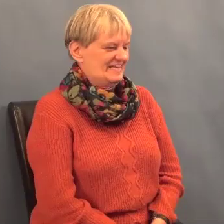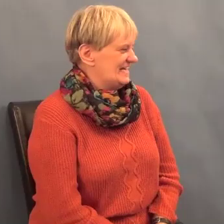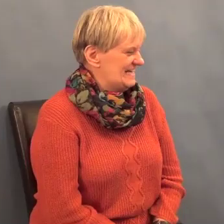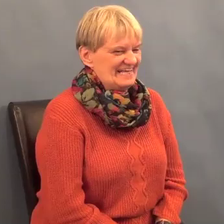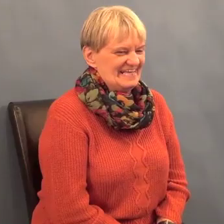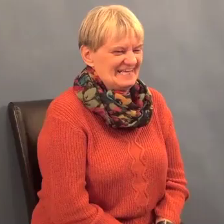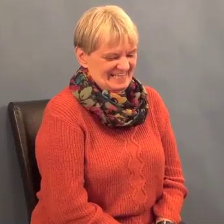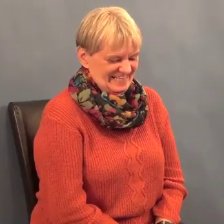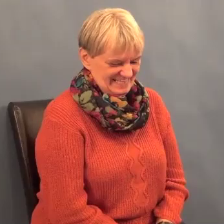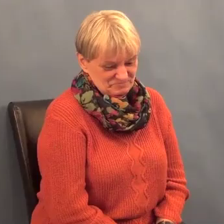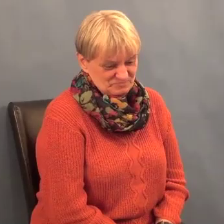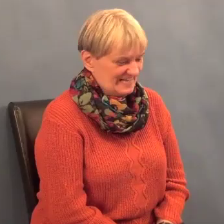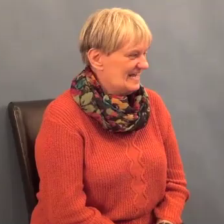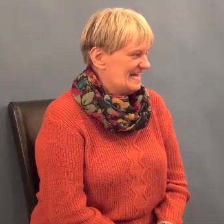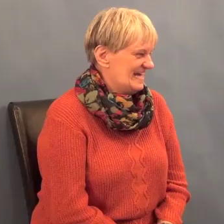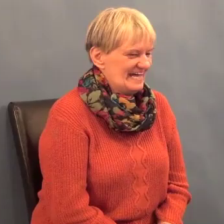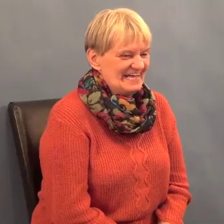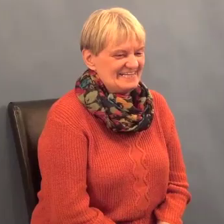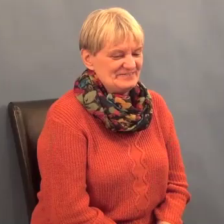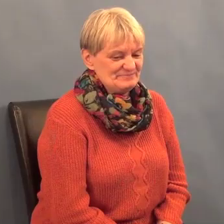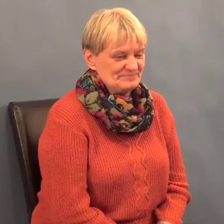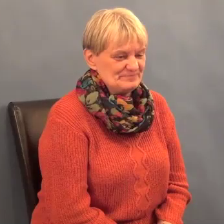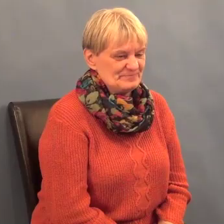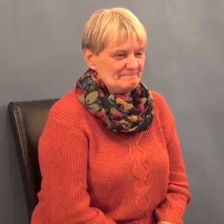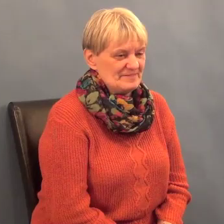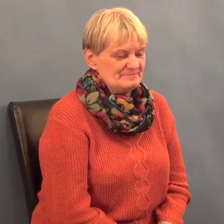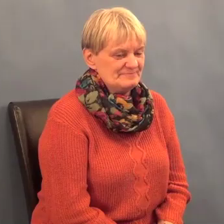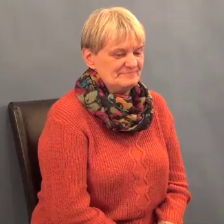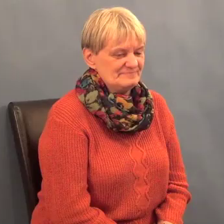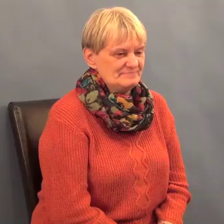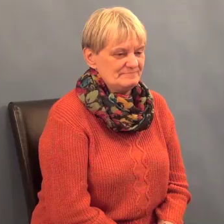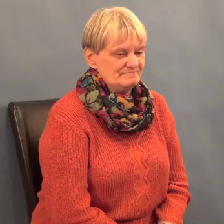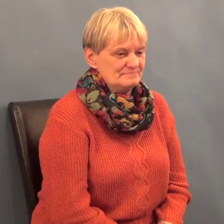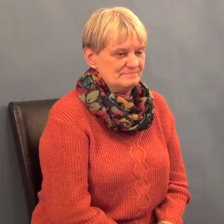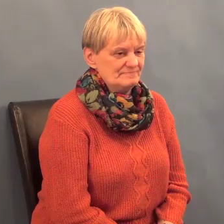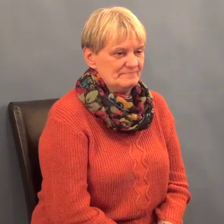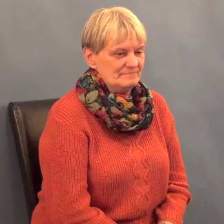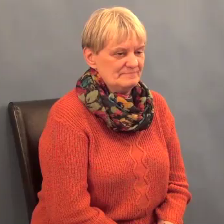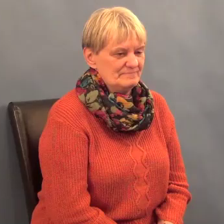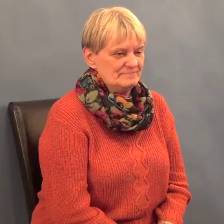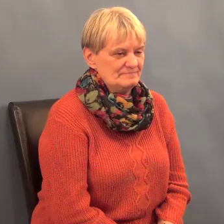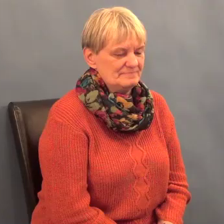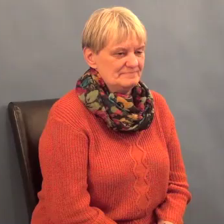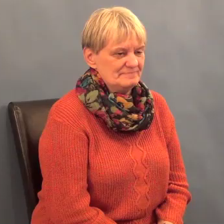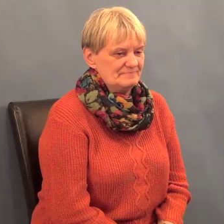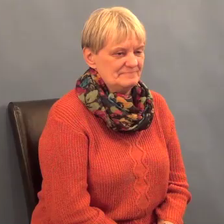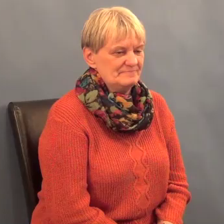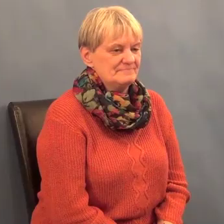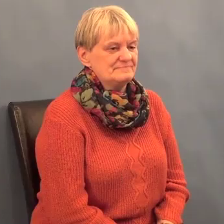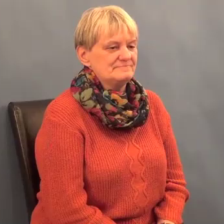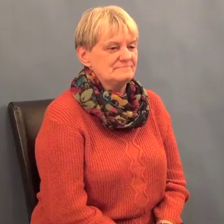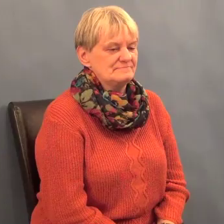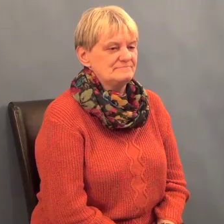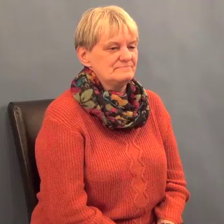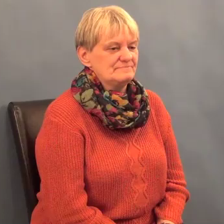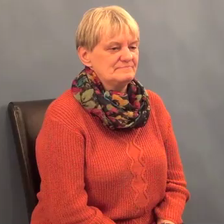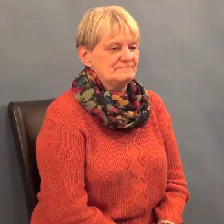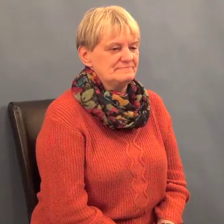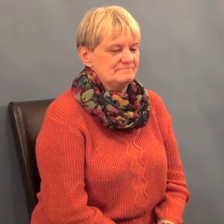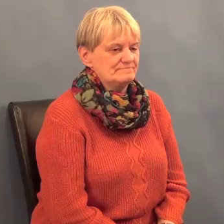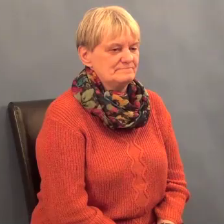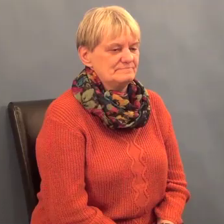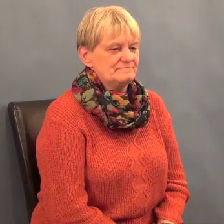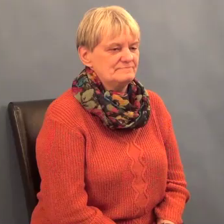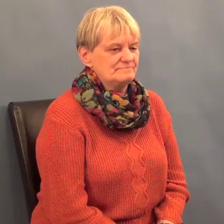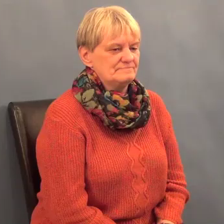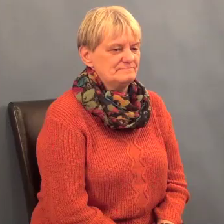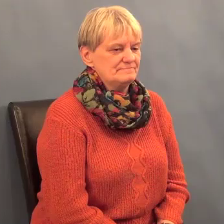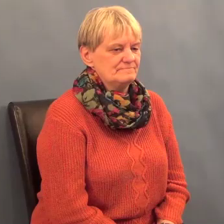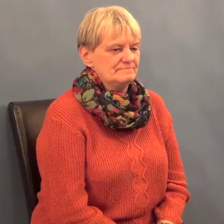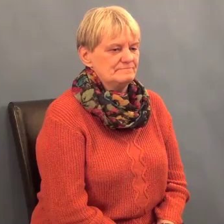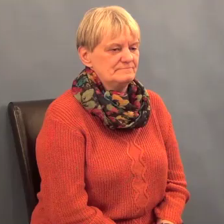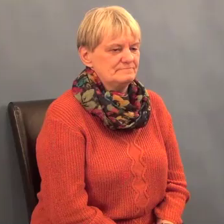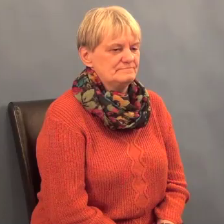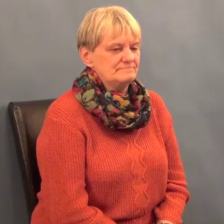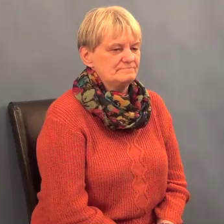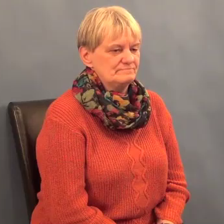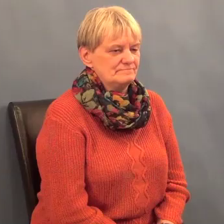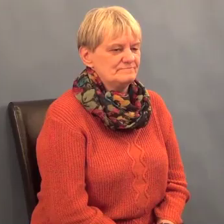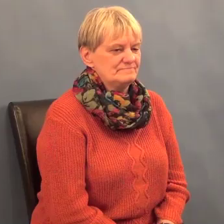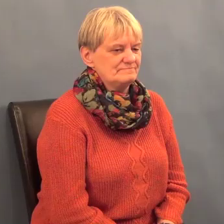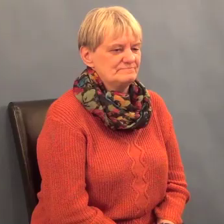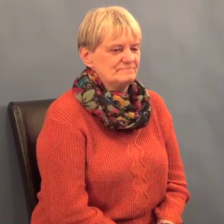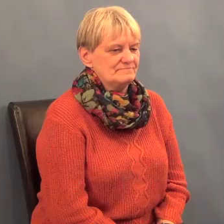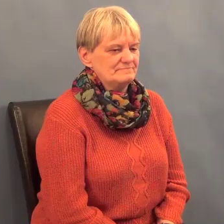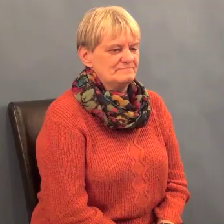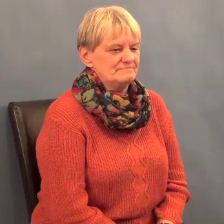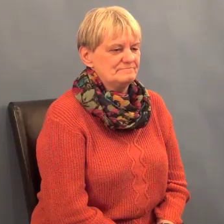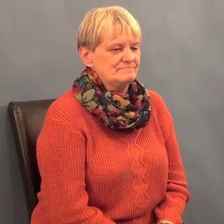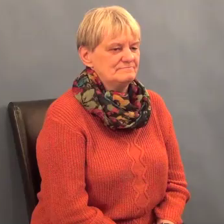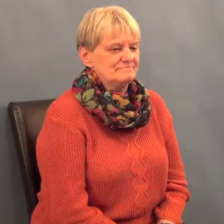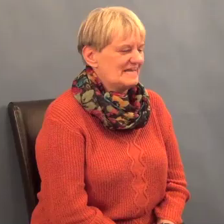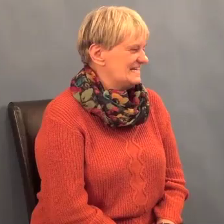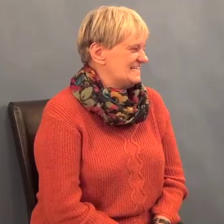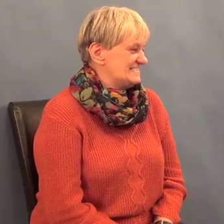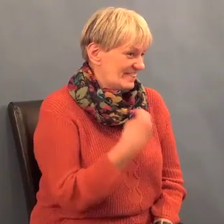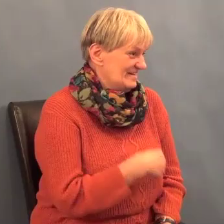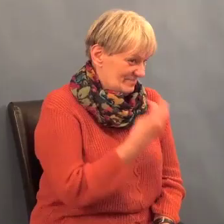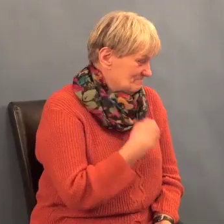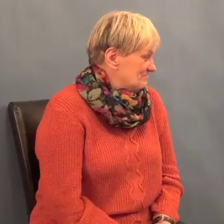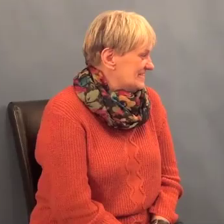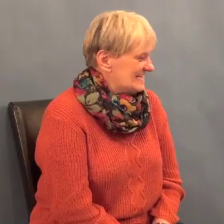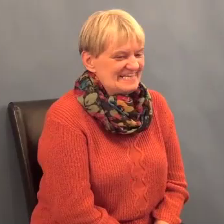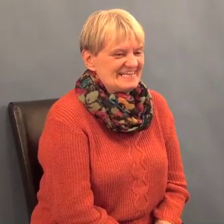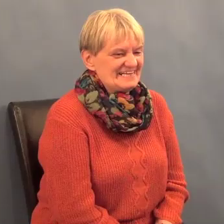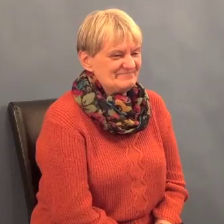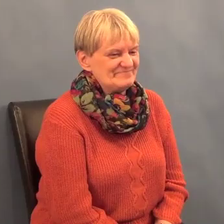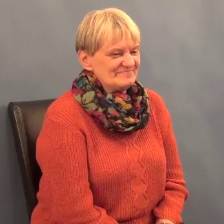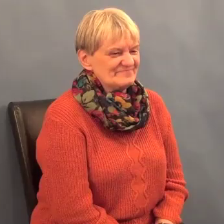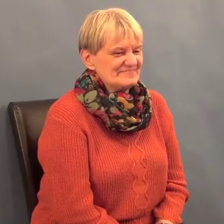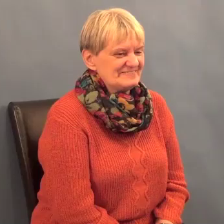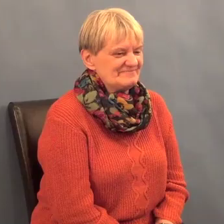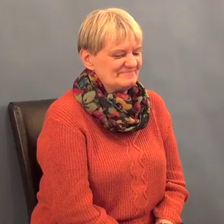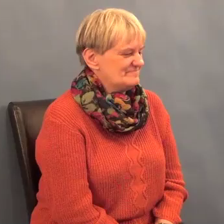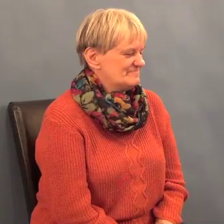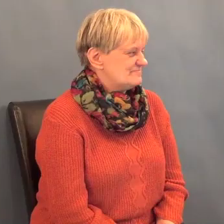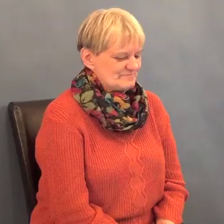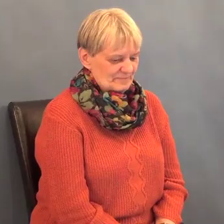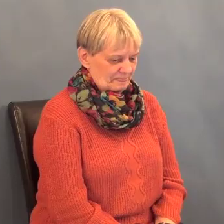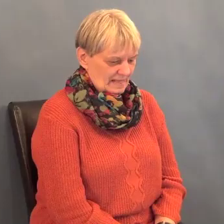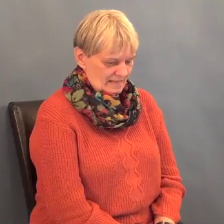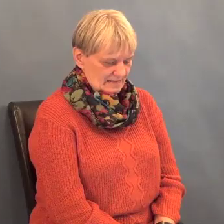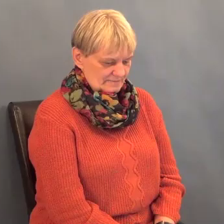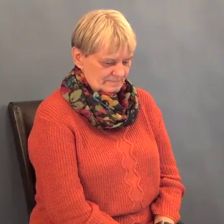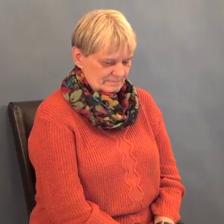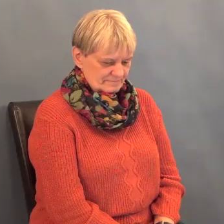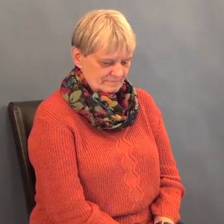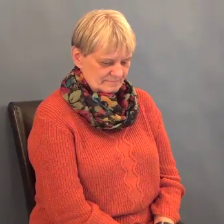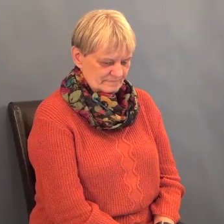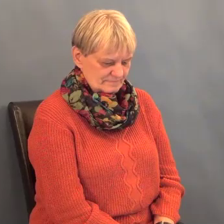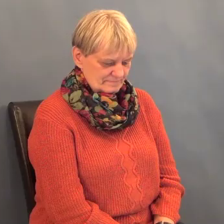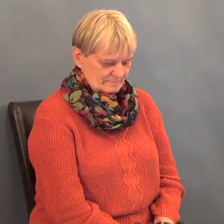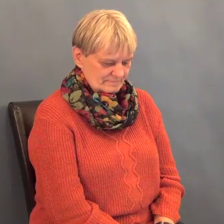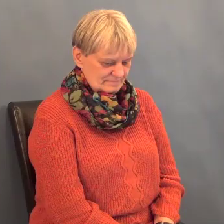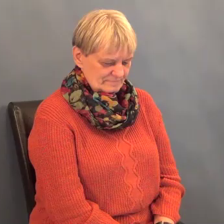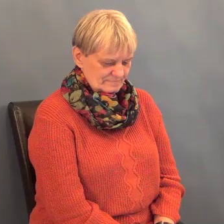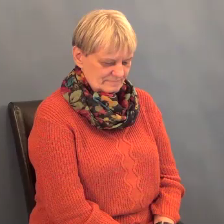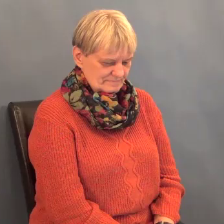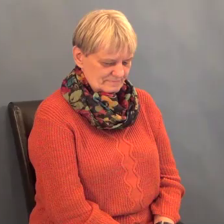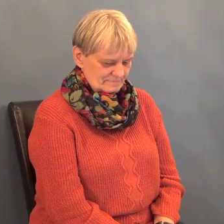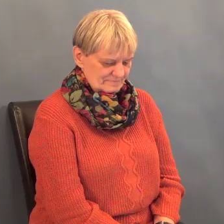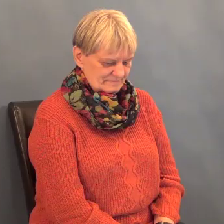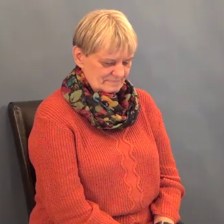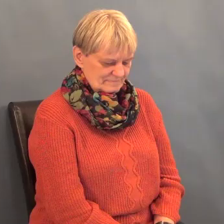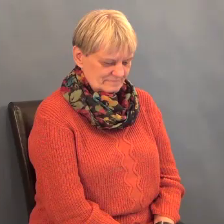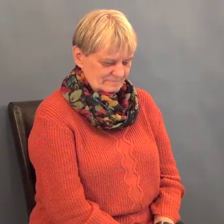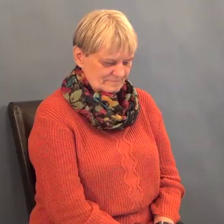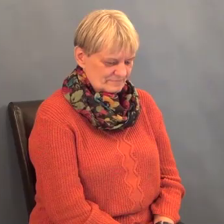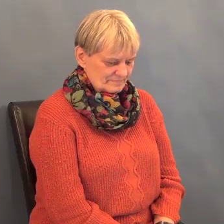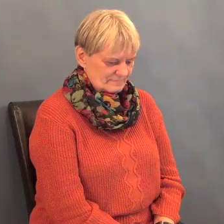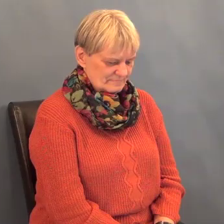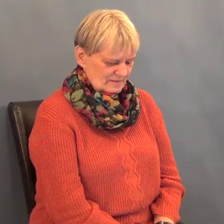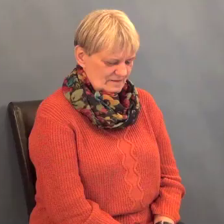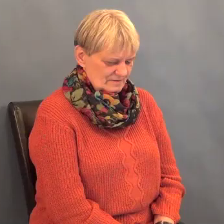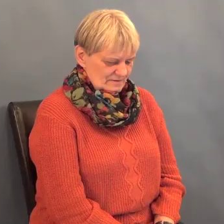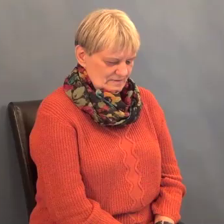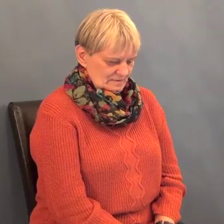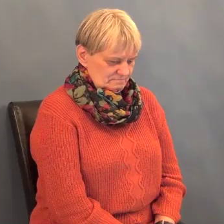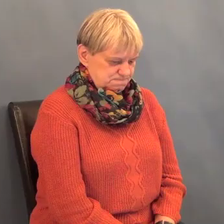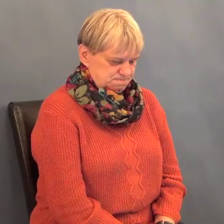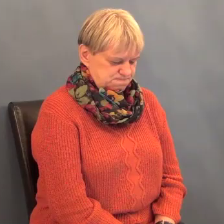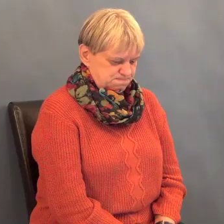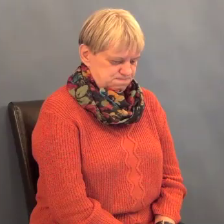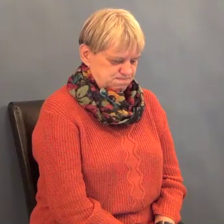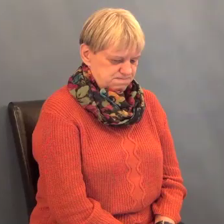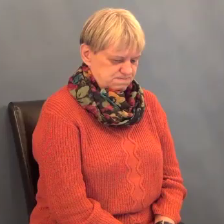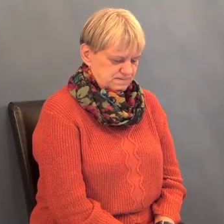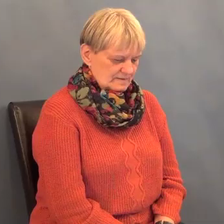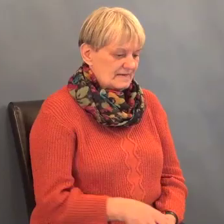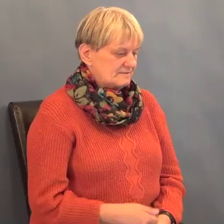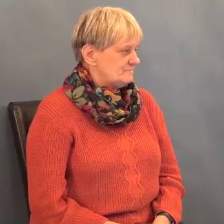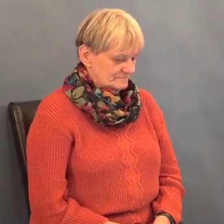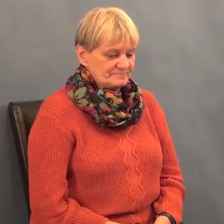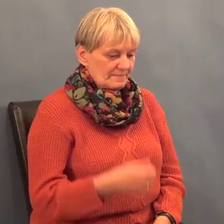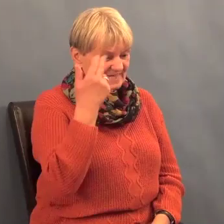Zjadłam, zjadłam.